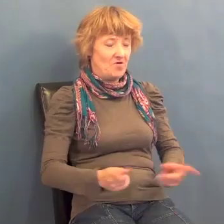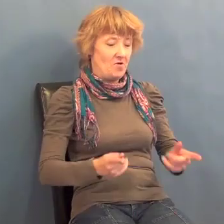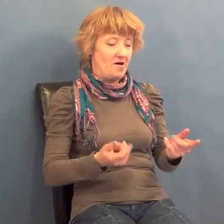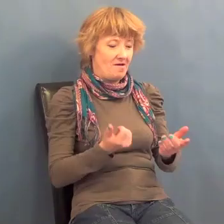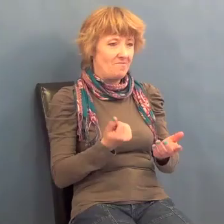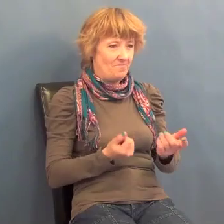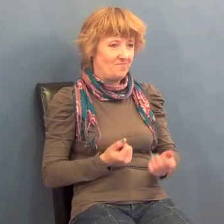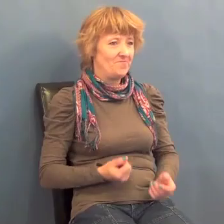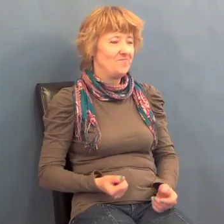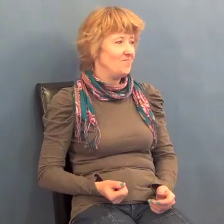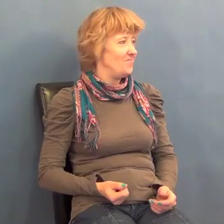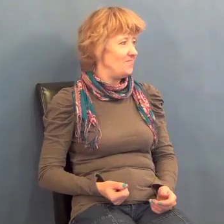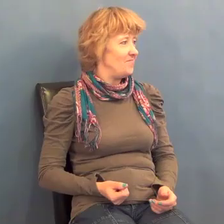Nie wolno, no trudne.